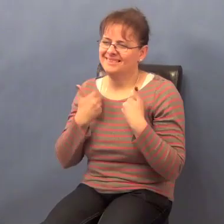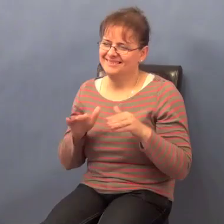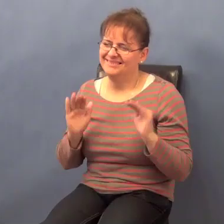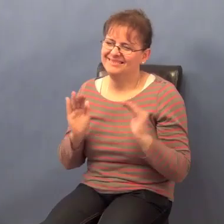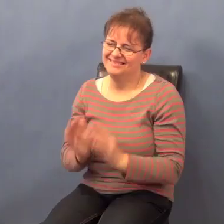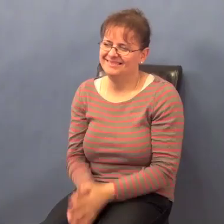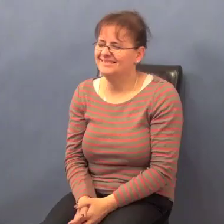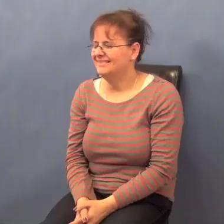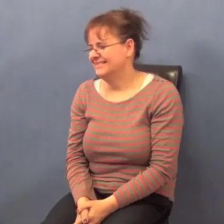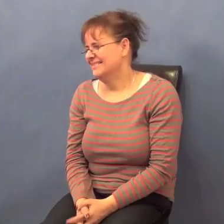Nie chce mniejszego.